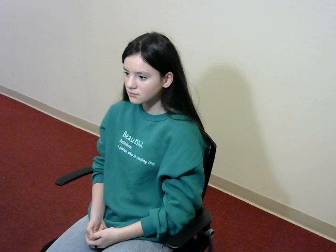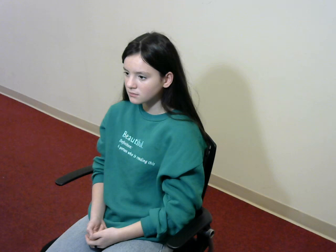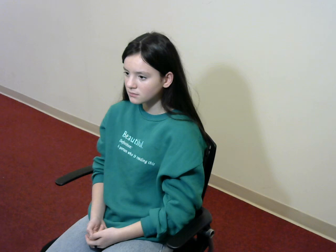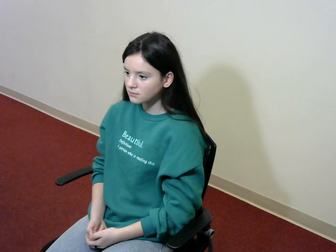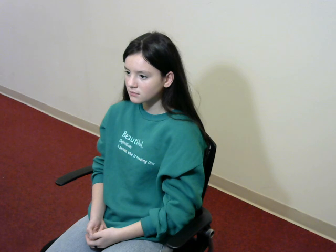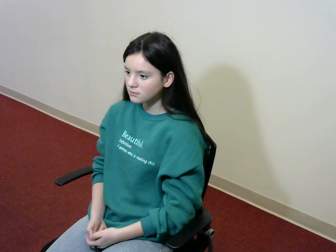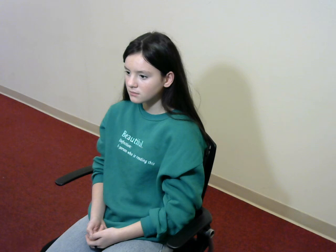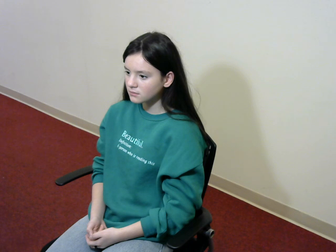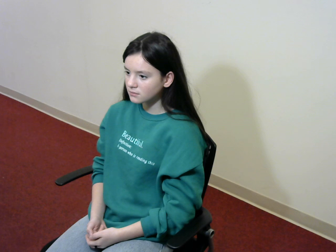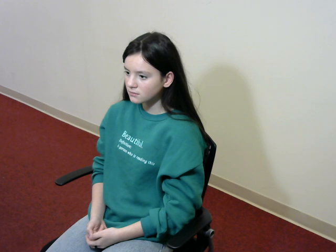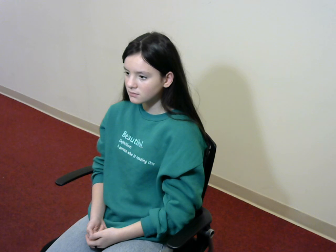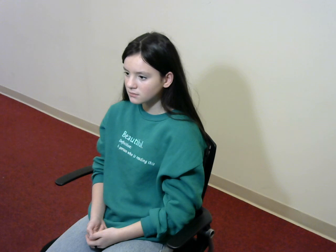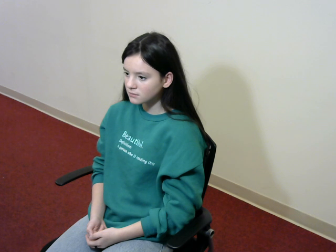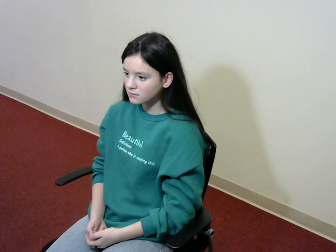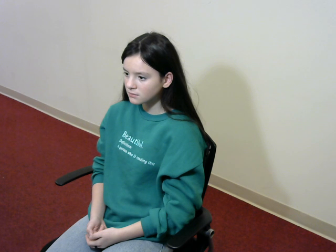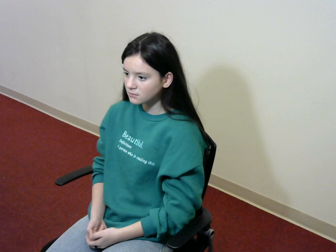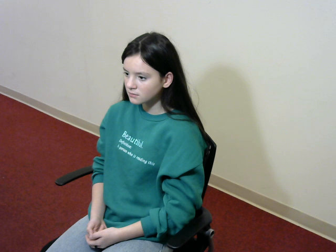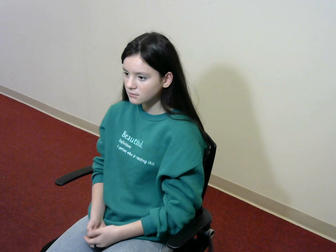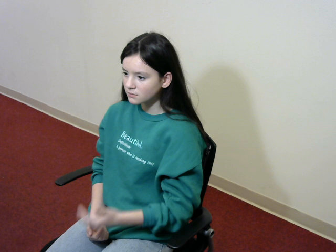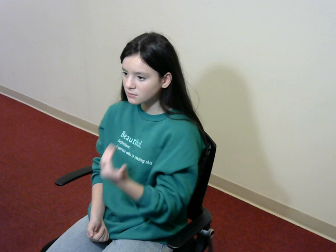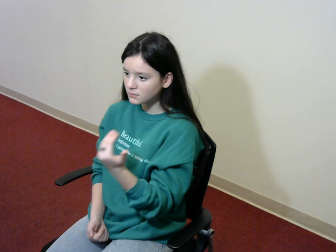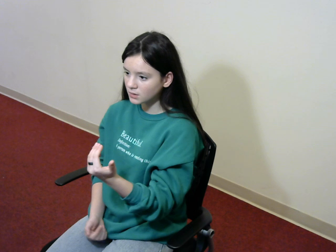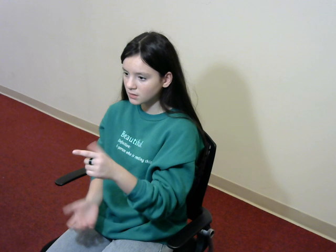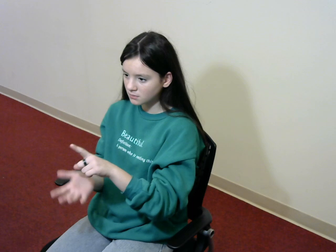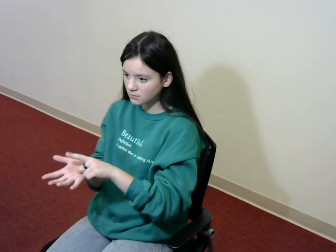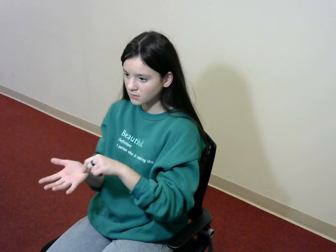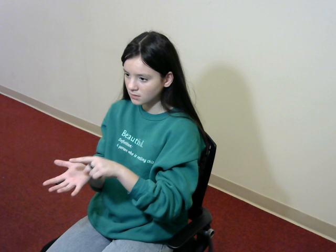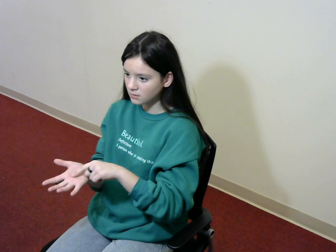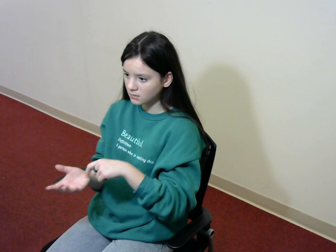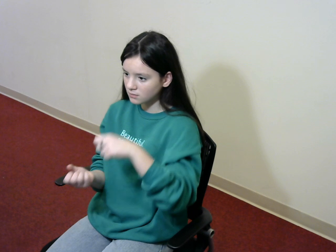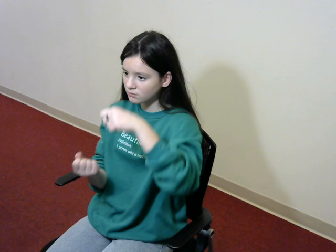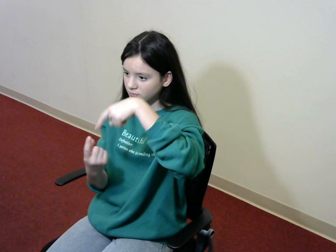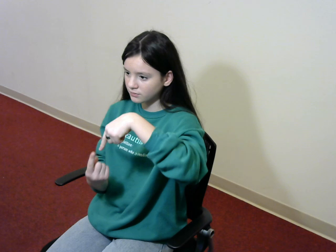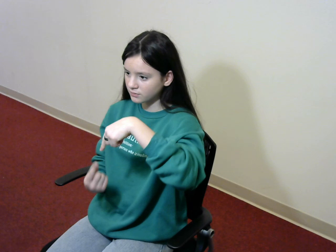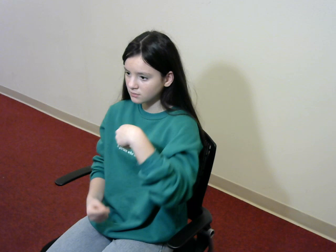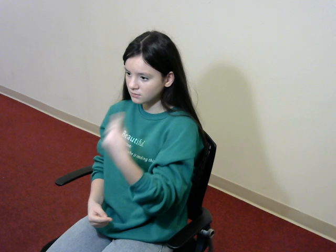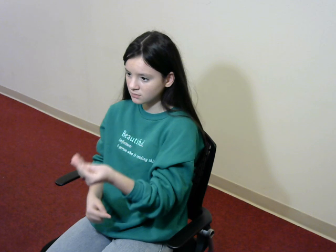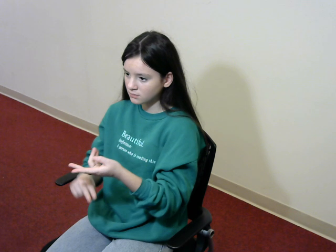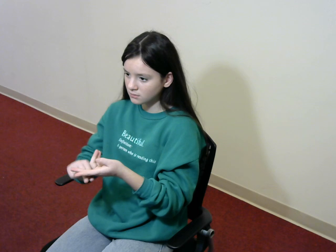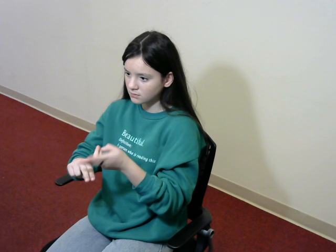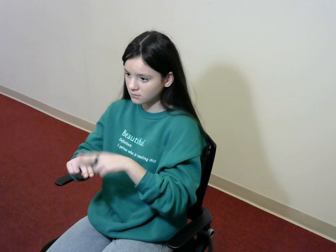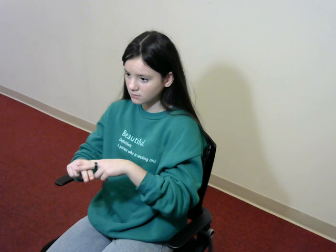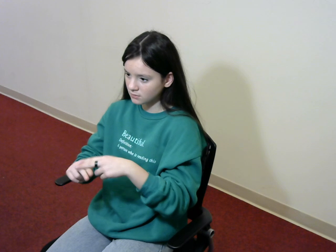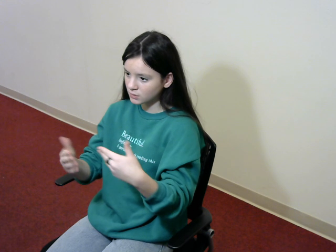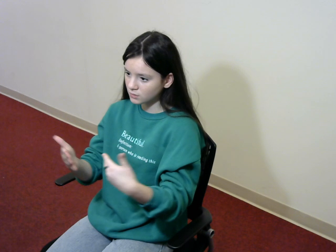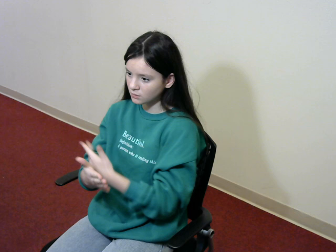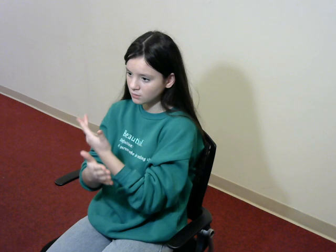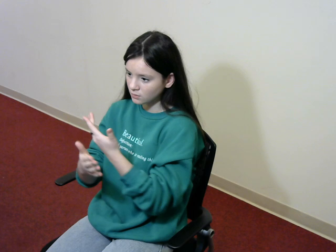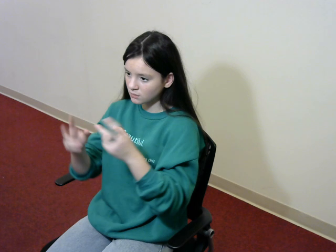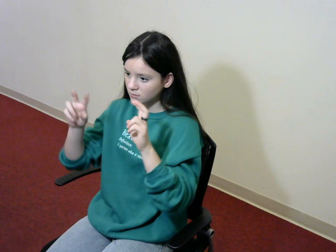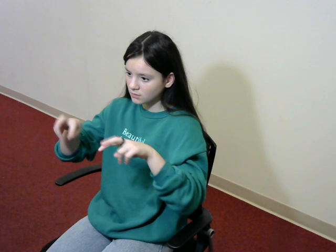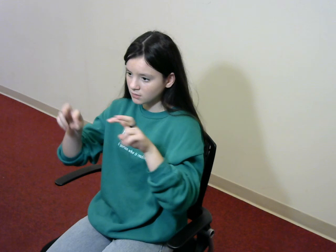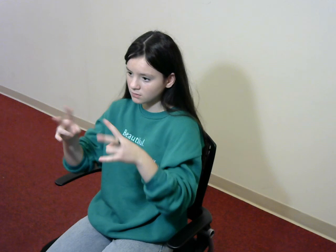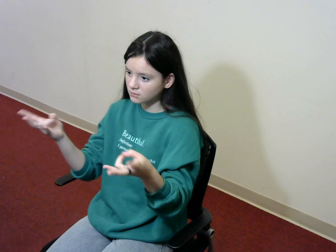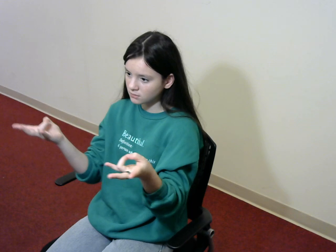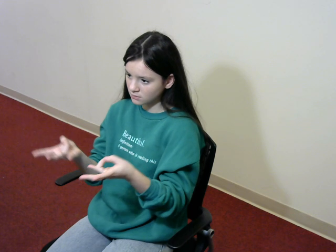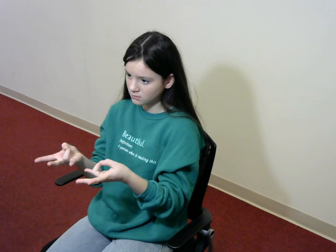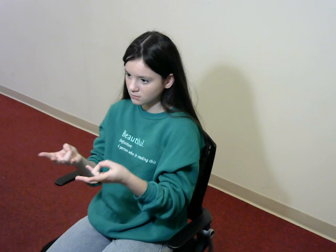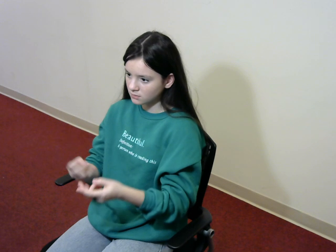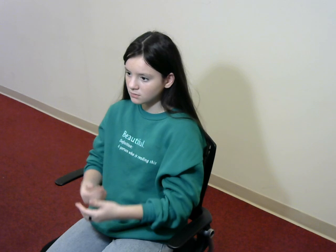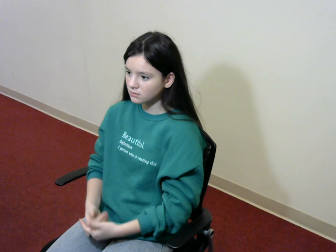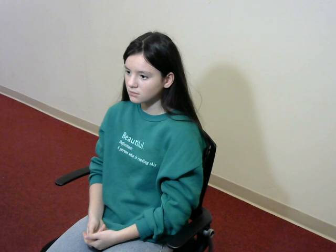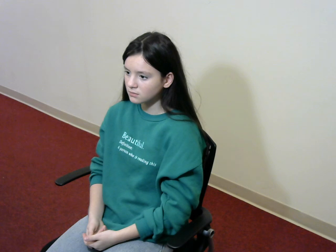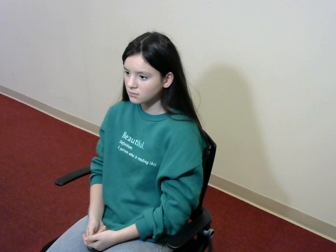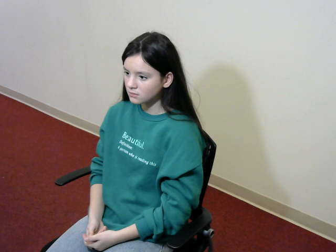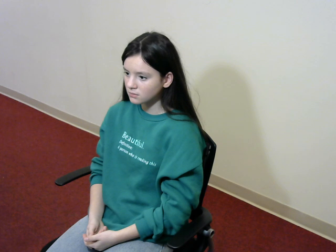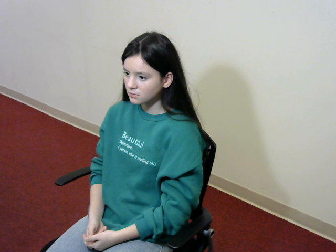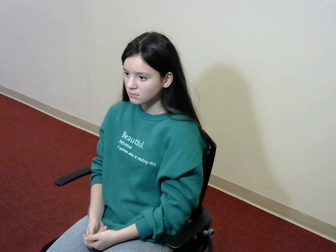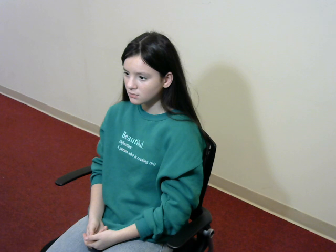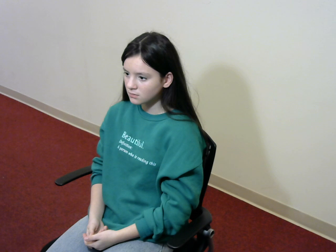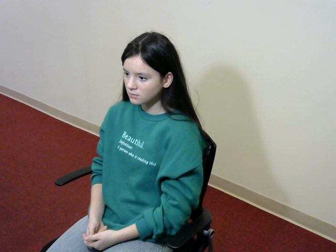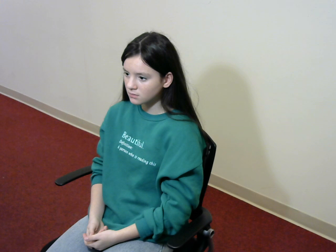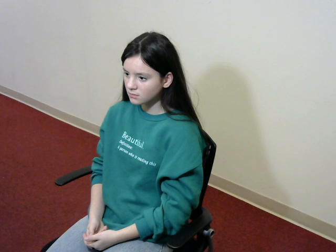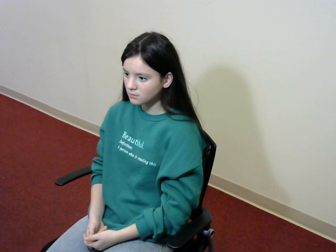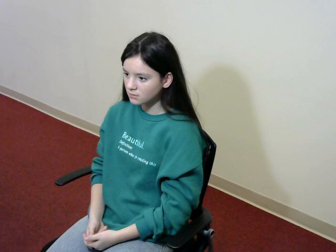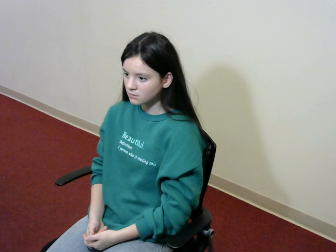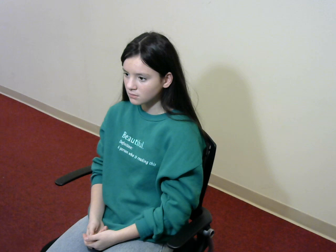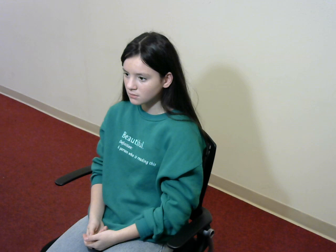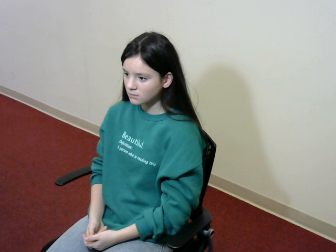Sizə pensiya təyin olunması üçün yenidən müayinə olunmalısınız